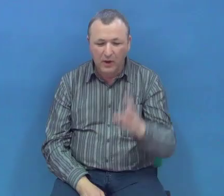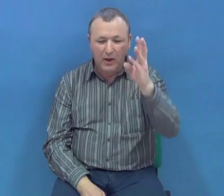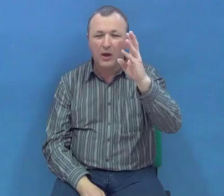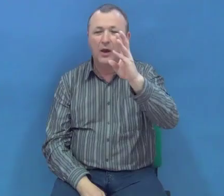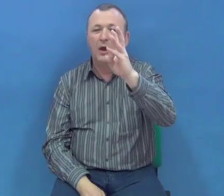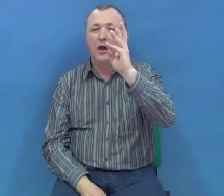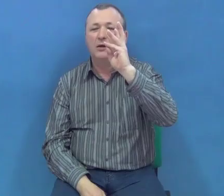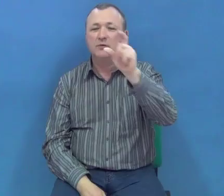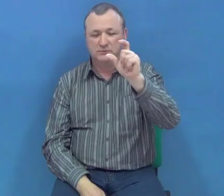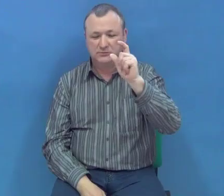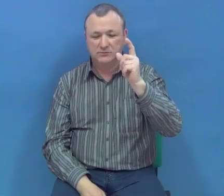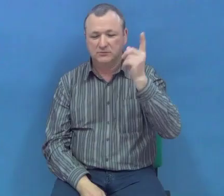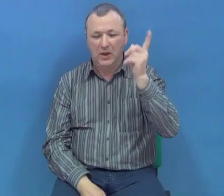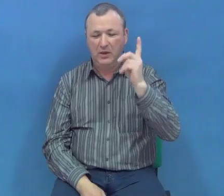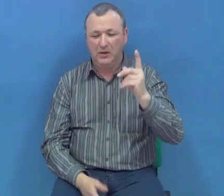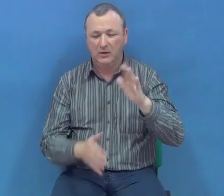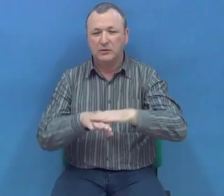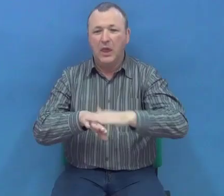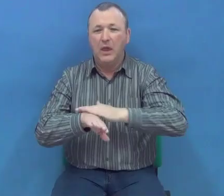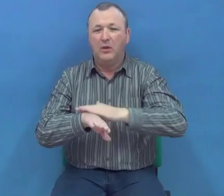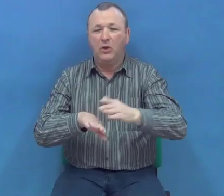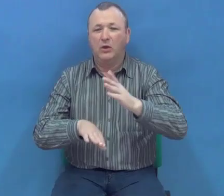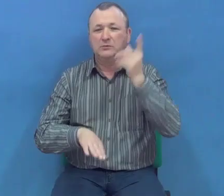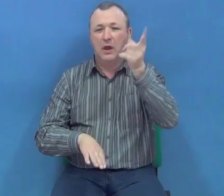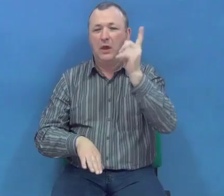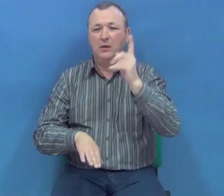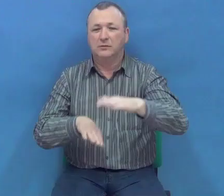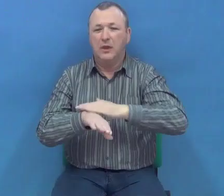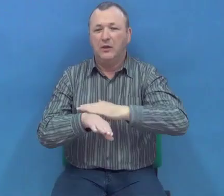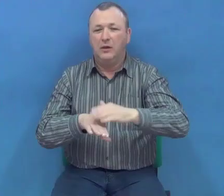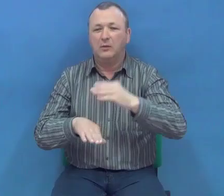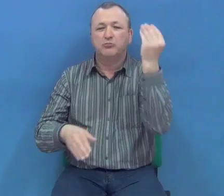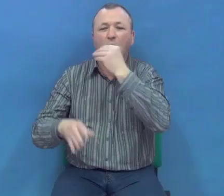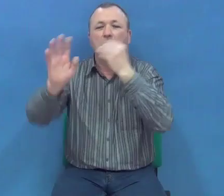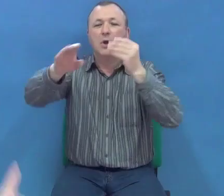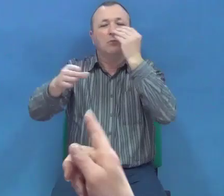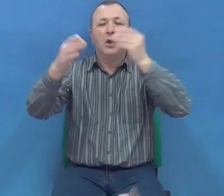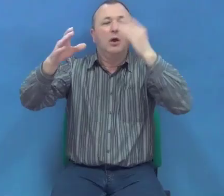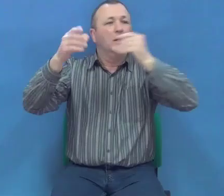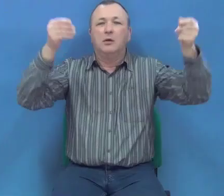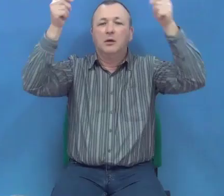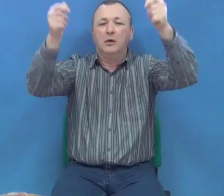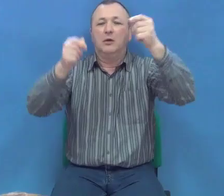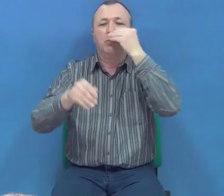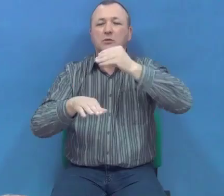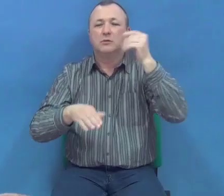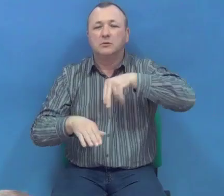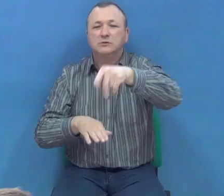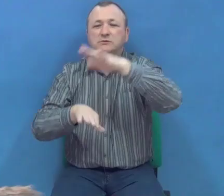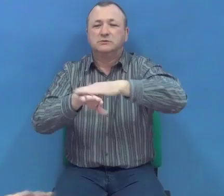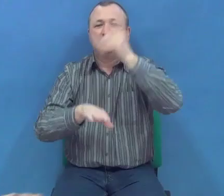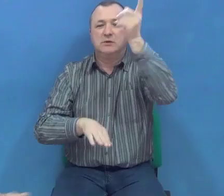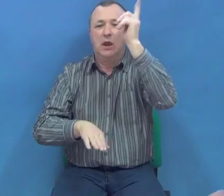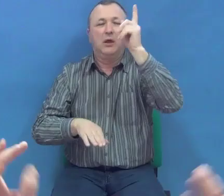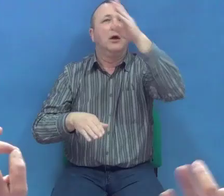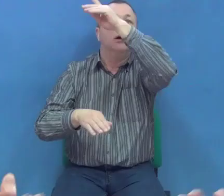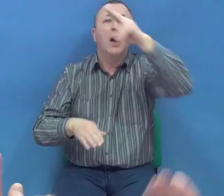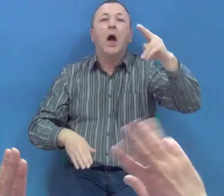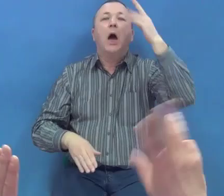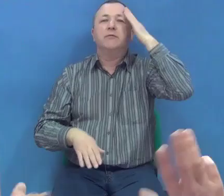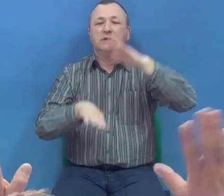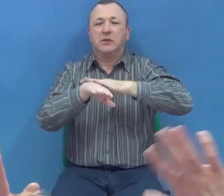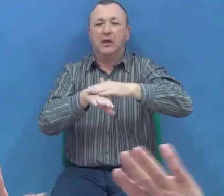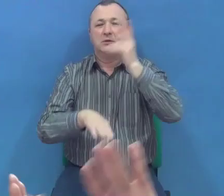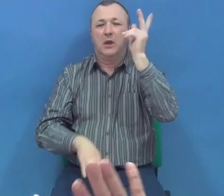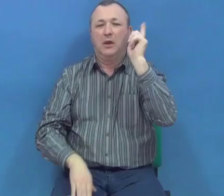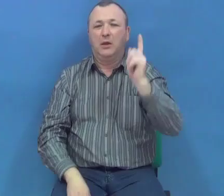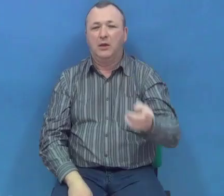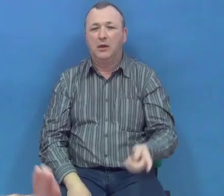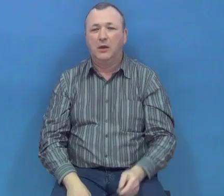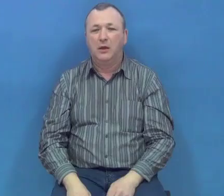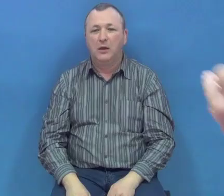Jest zakaz wchodzenia do WC nago. Albo nad morzem, na plaży, nie wolno chodzić nago, jest zakaz.